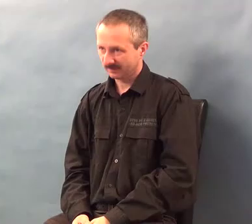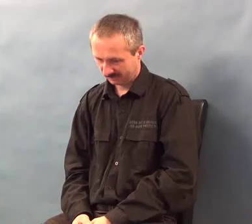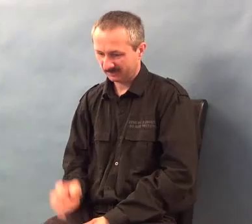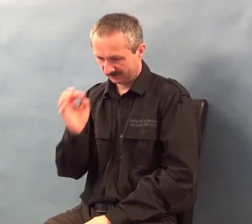Dobrze.